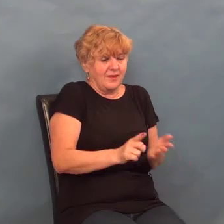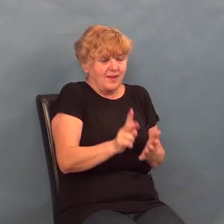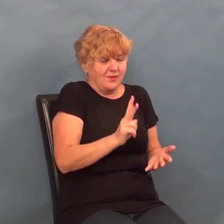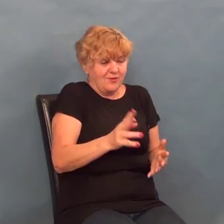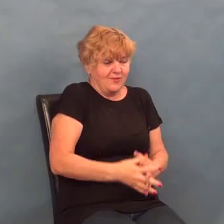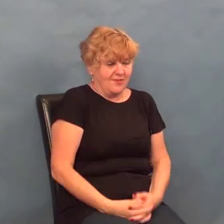Dla kogo?